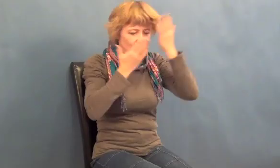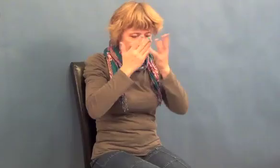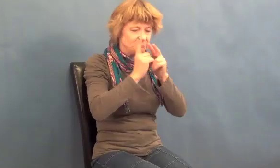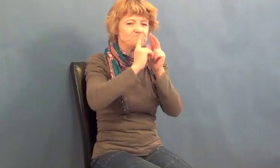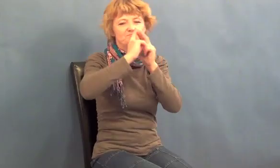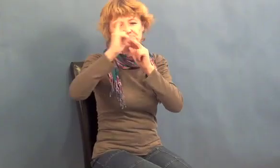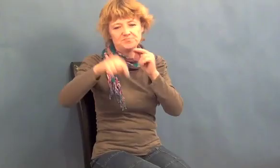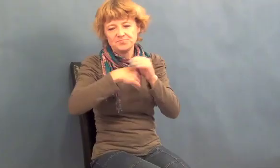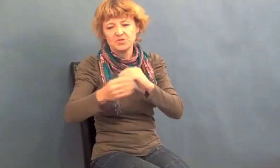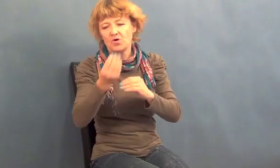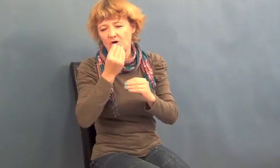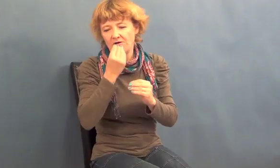Kończy i schodzi na dół jeść.